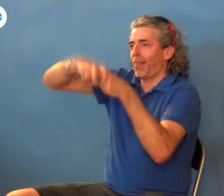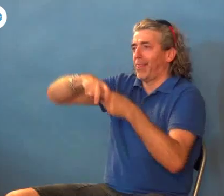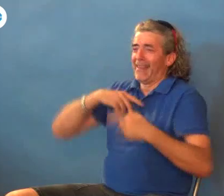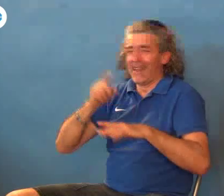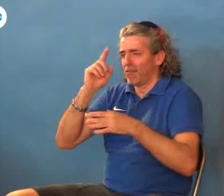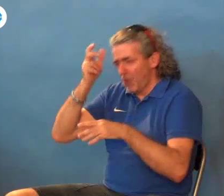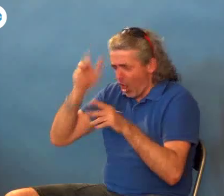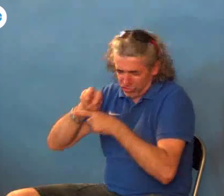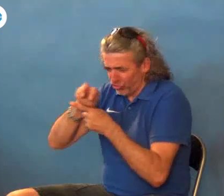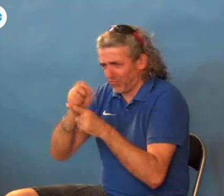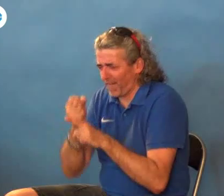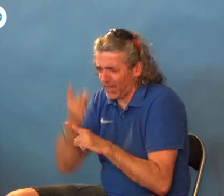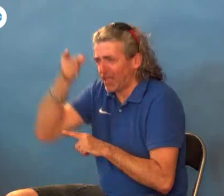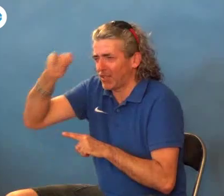Jeleń biegnie i chłopiec spada.